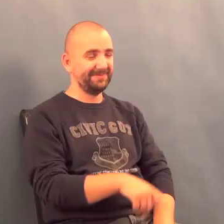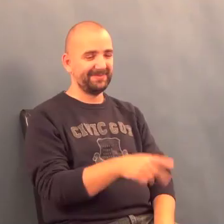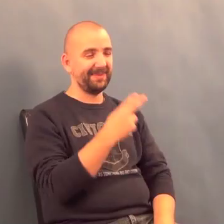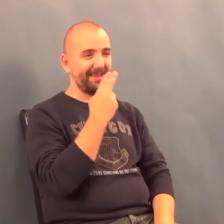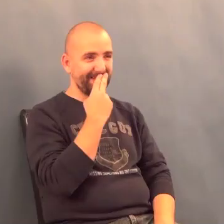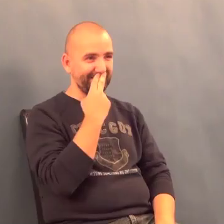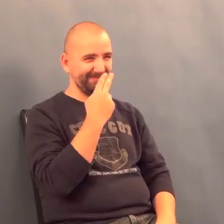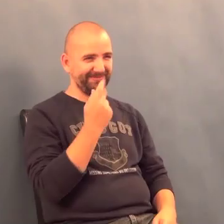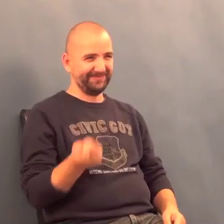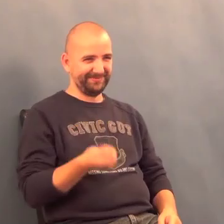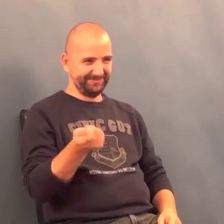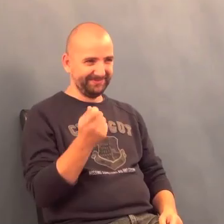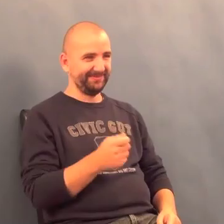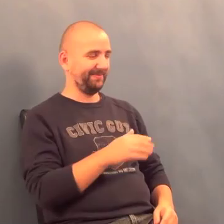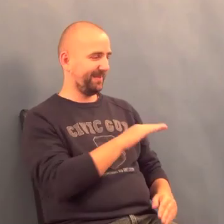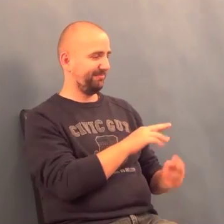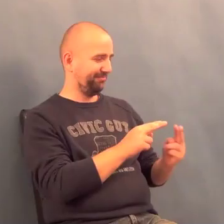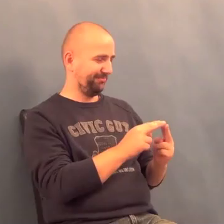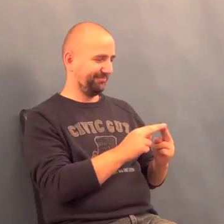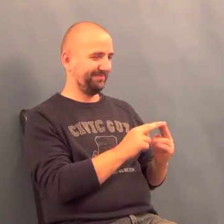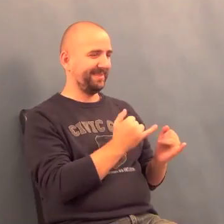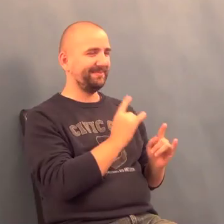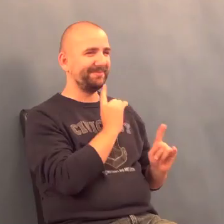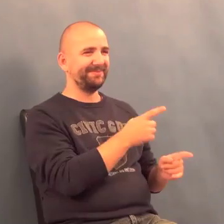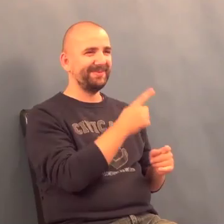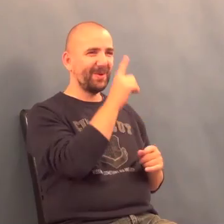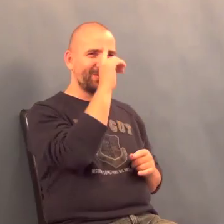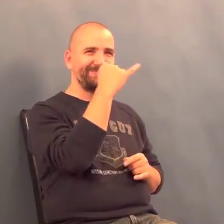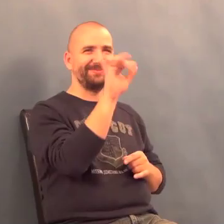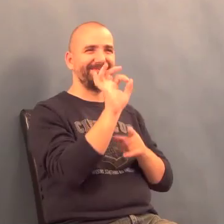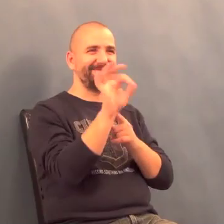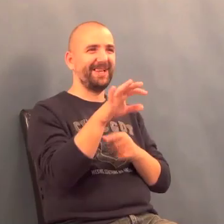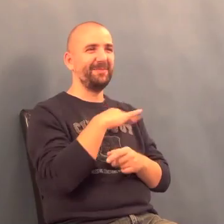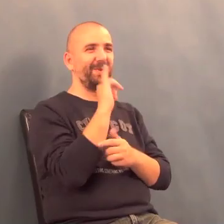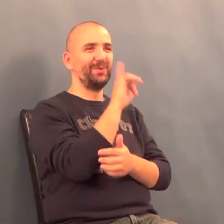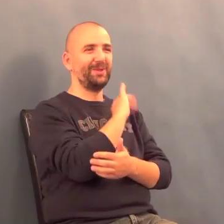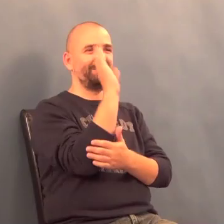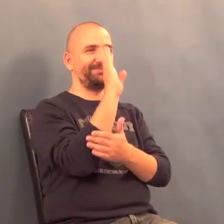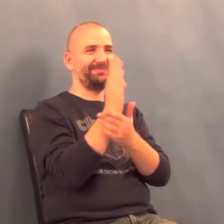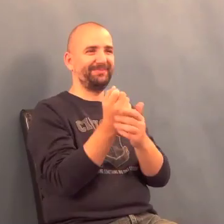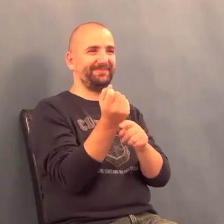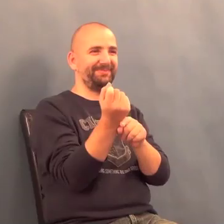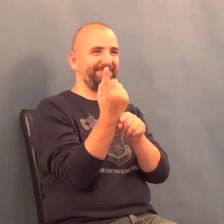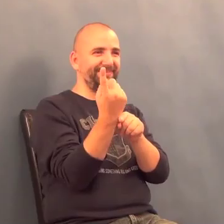Charlie Chaplin umawia się z małym chłopcem, żeby dokuczył innym ludziom i rozwalił im szyby rzucając kamieniami.